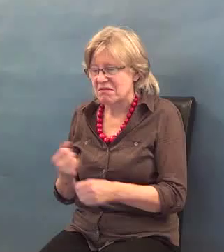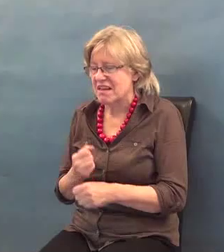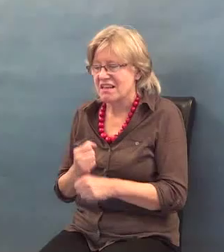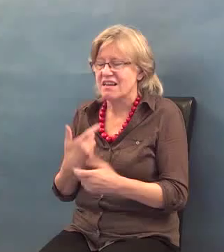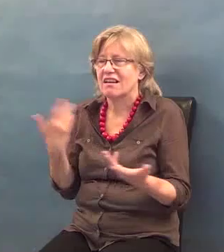Nie pracuję.